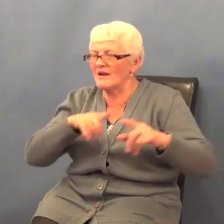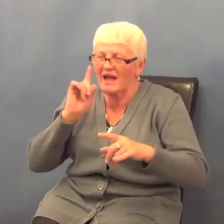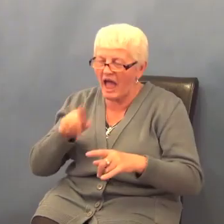Prawda.